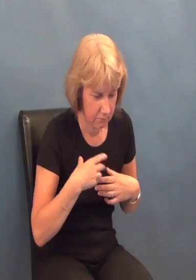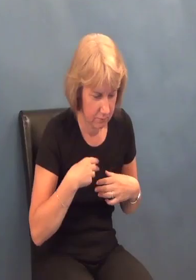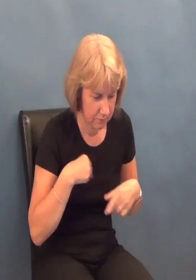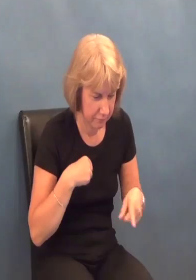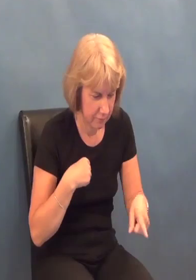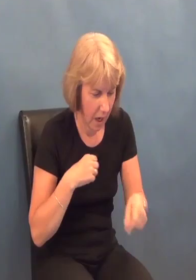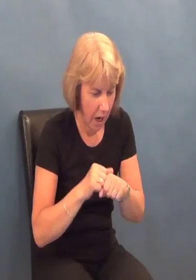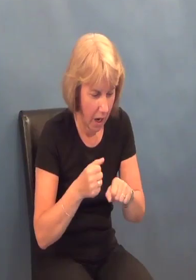Mogę, mogę.